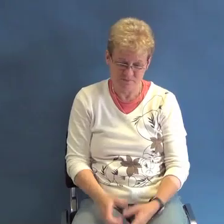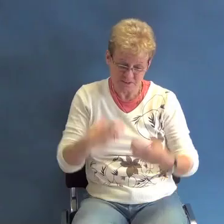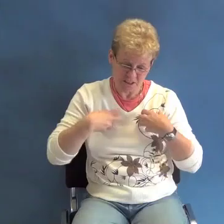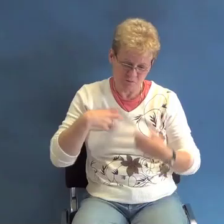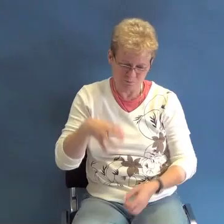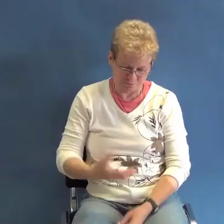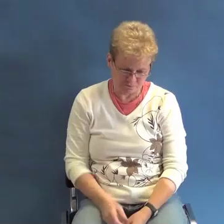Dla zwierząt.